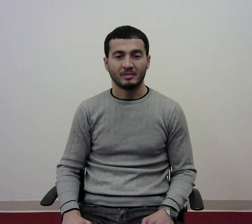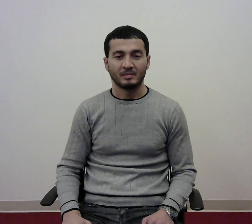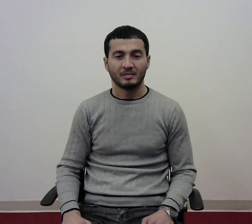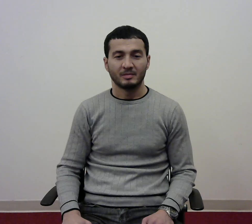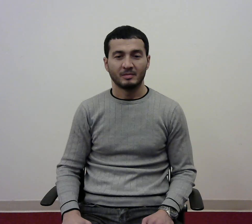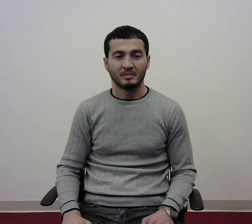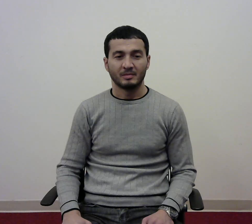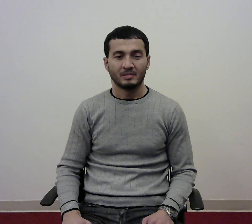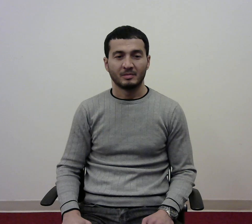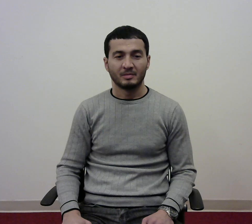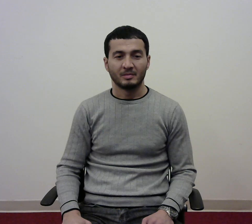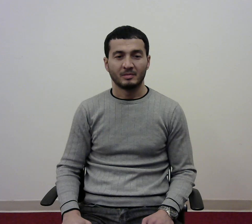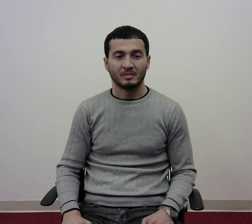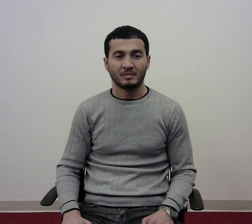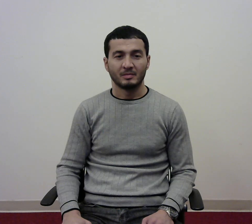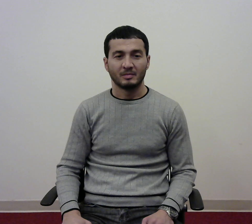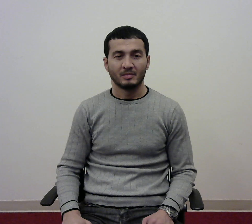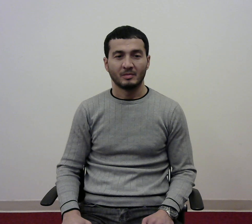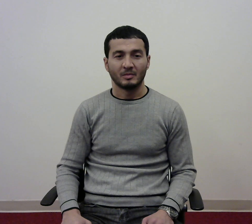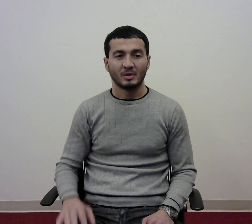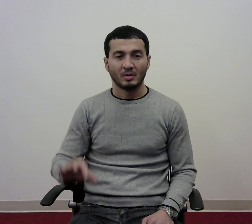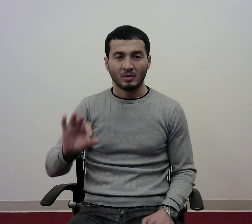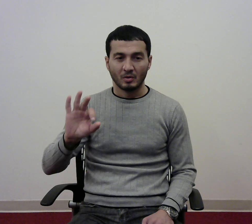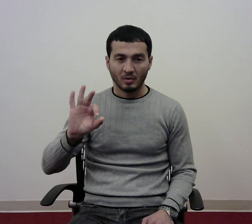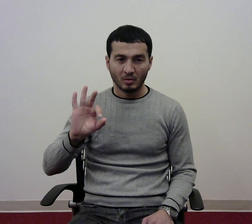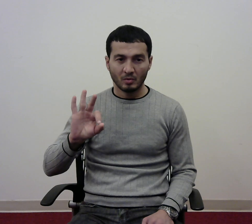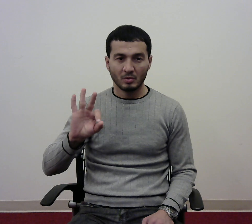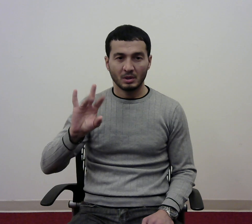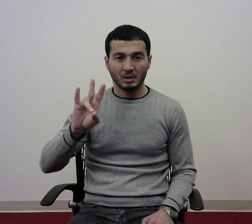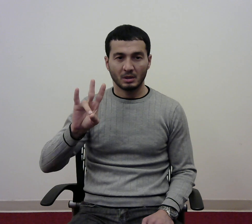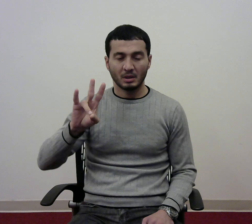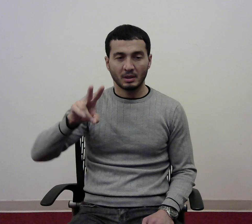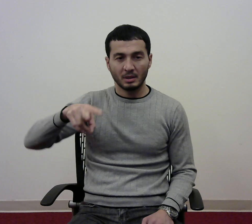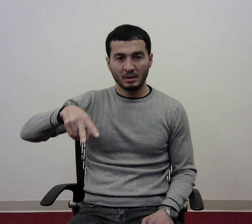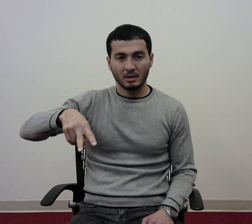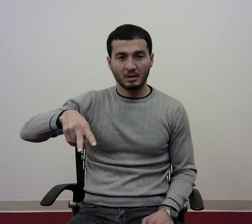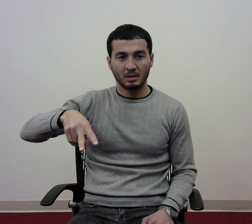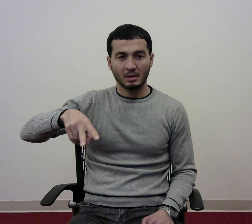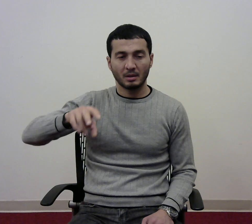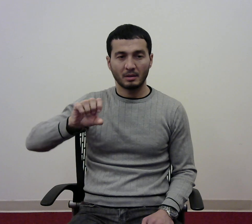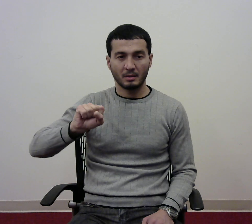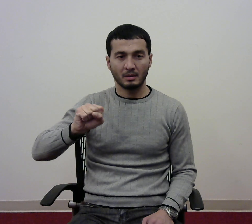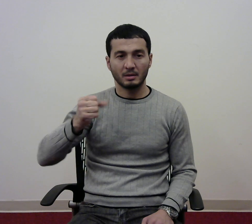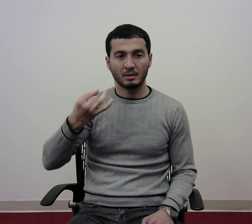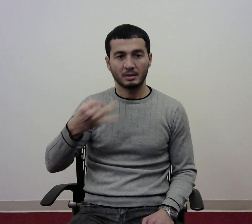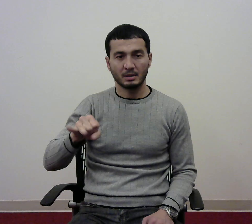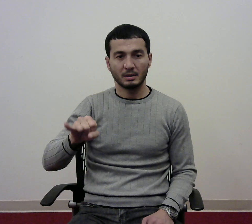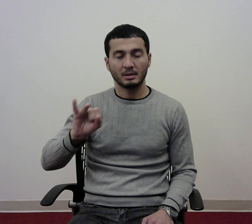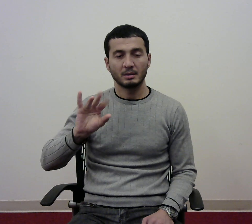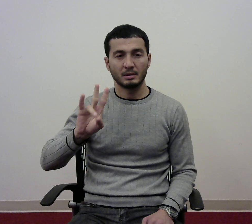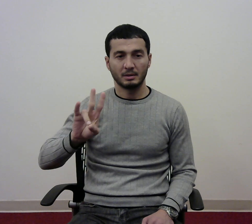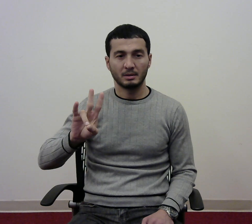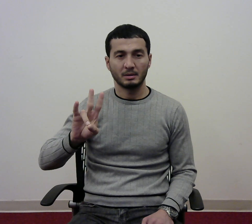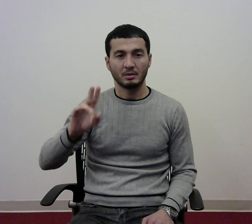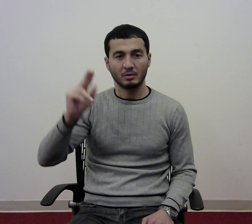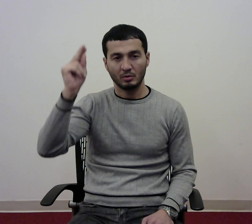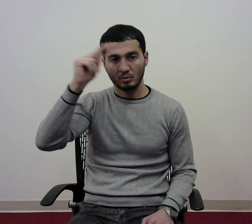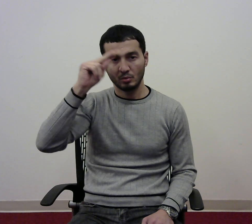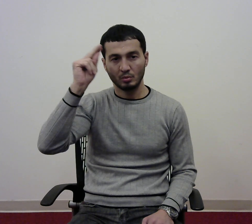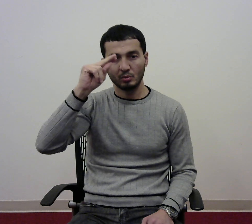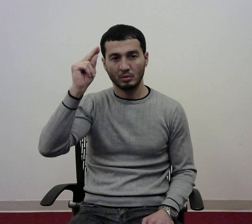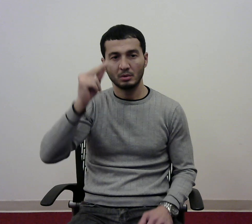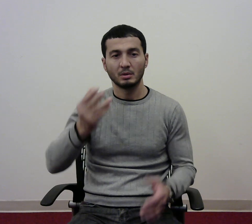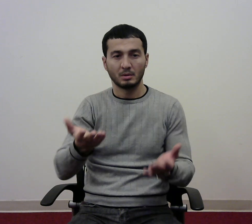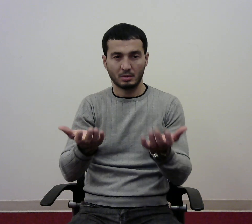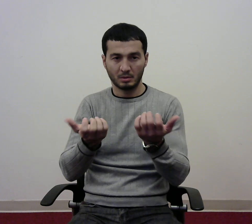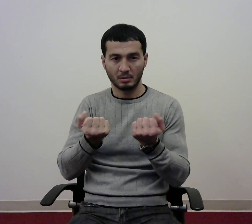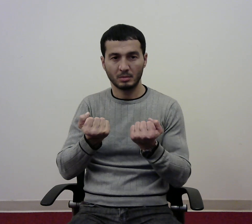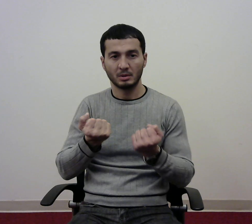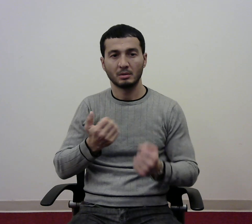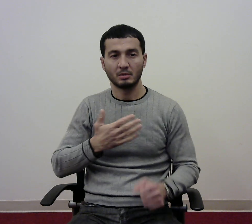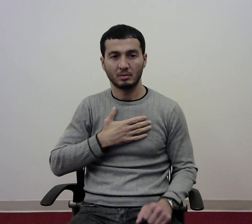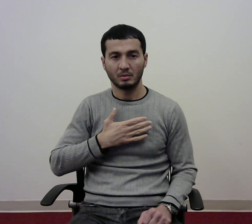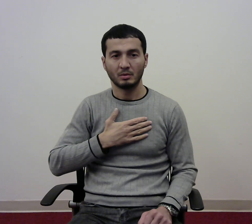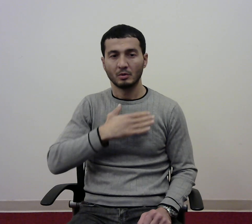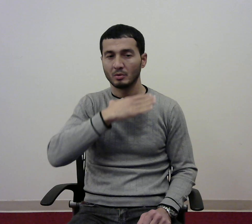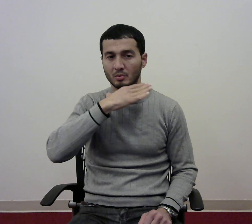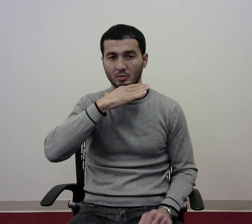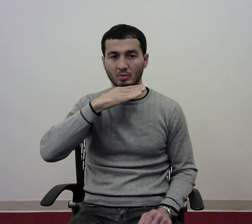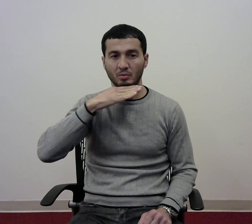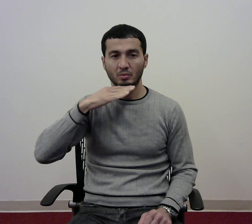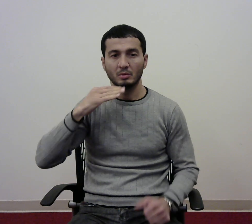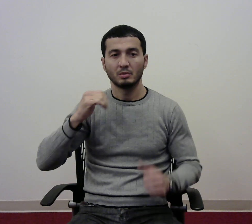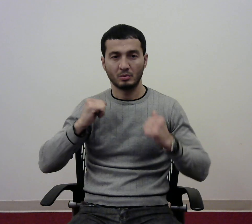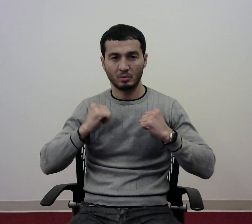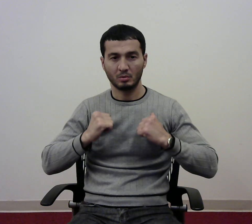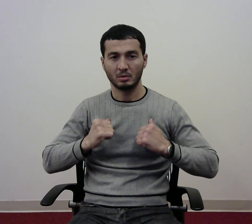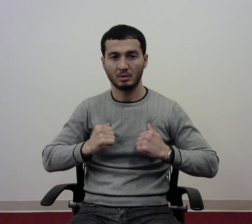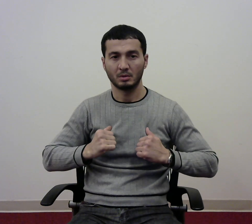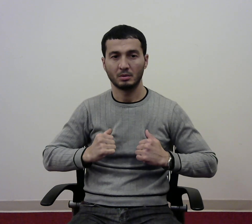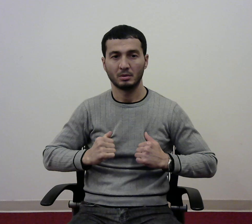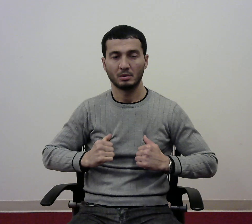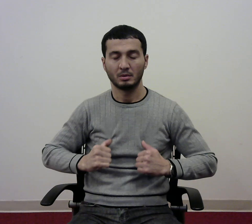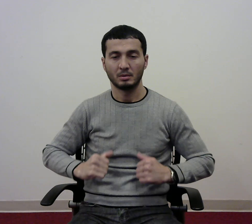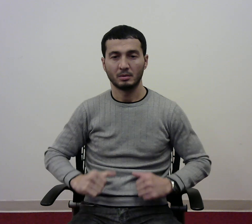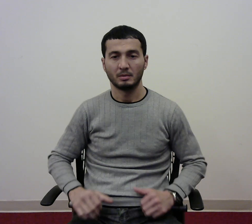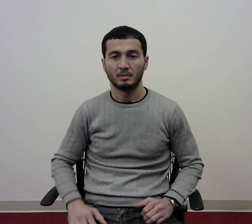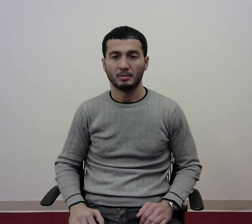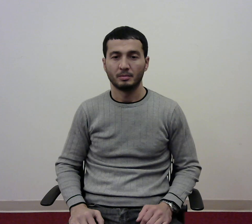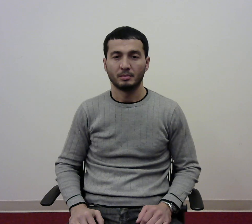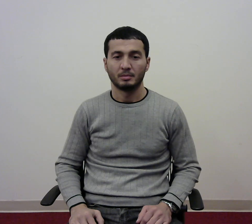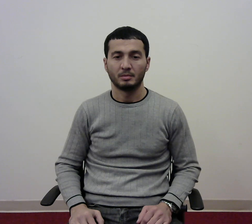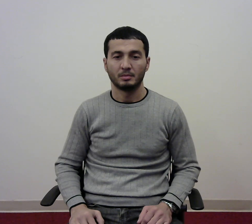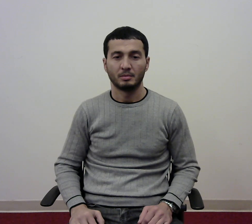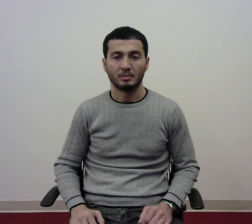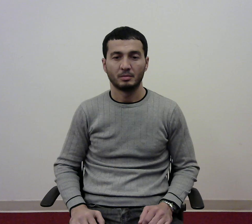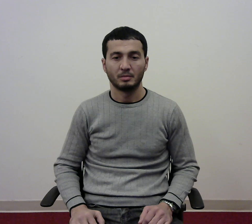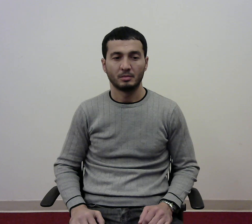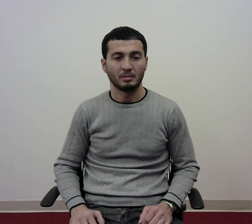Onlayn təhsil almaq mənə çox rahatdır